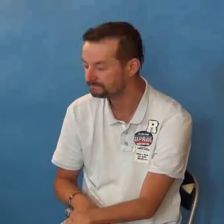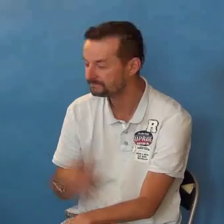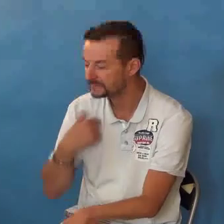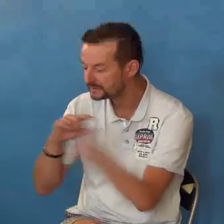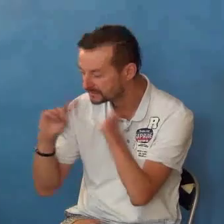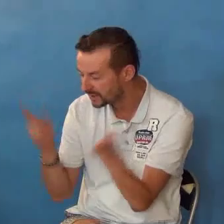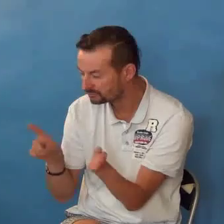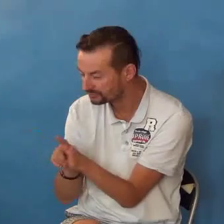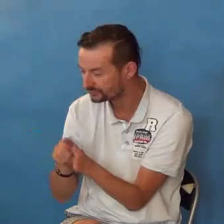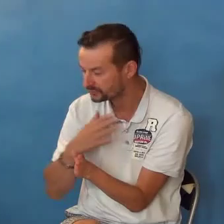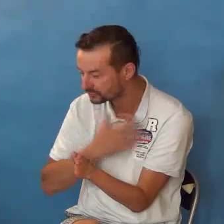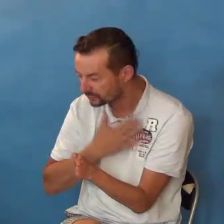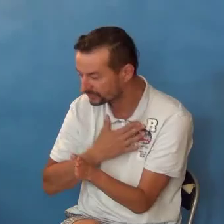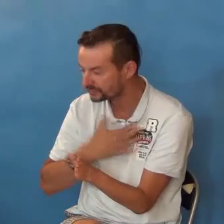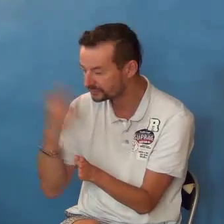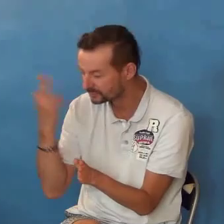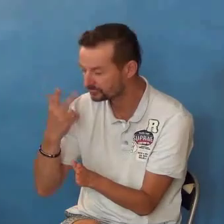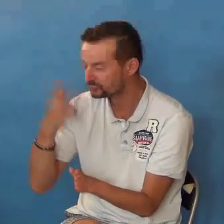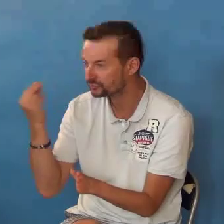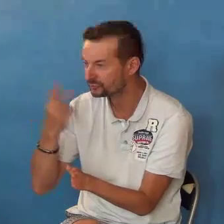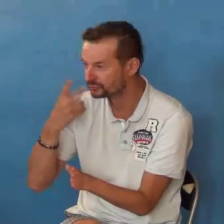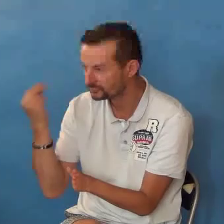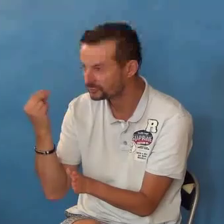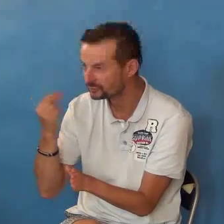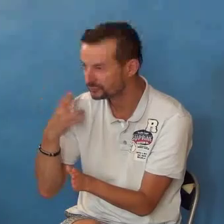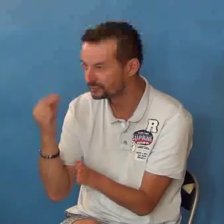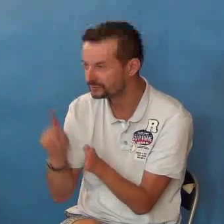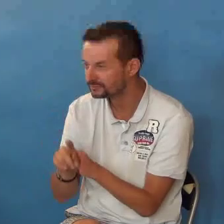Będę tam cały weekend, w sobotę i niedzielę też, w sumie trzy dni.